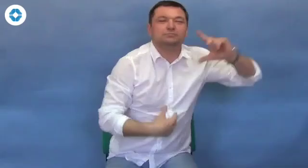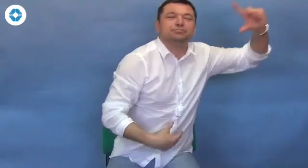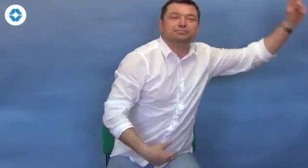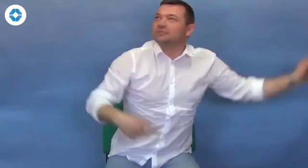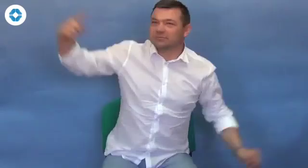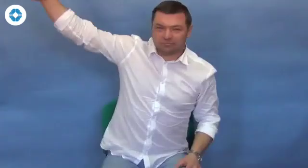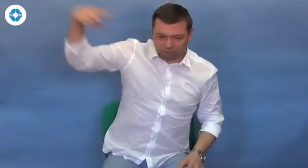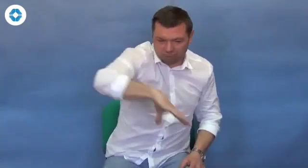Kukułka zabrała jabłka.